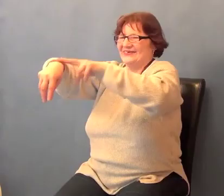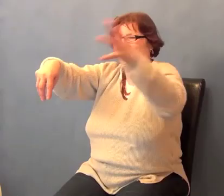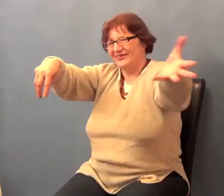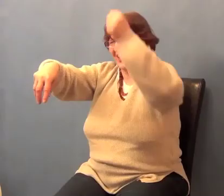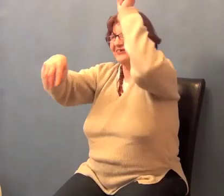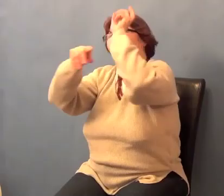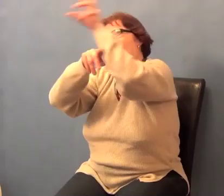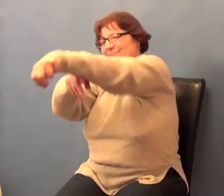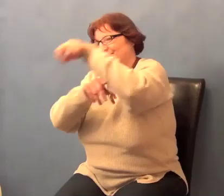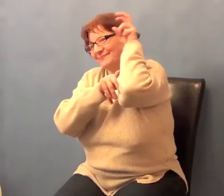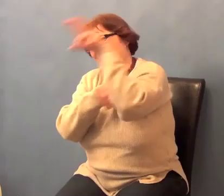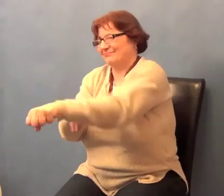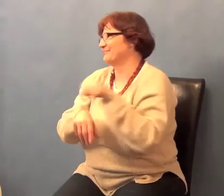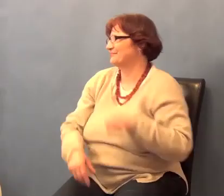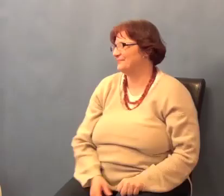Zabrał i odleciał.